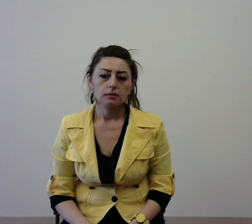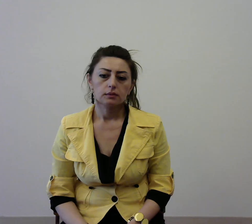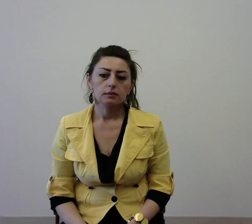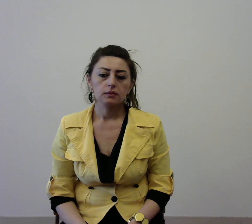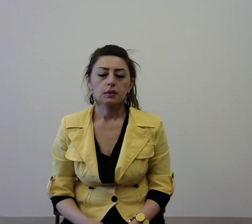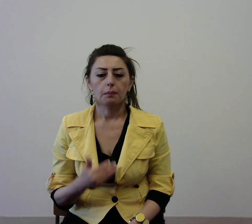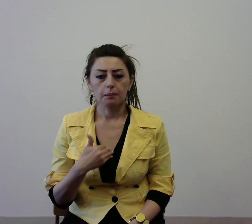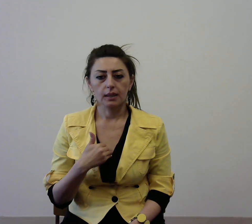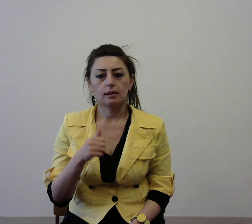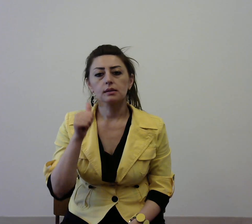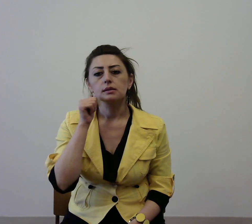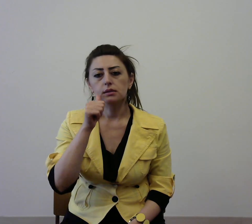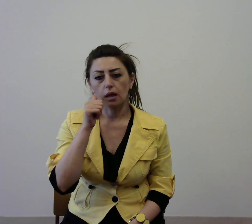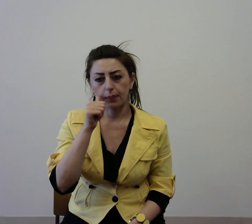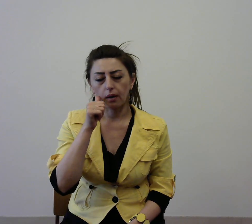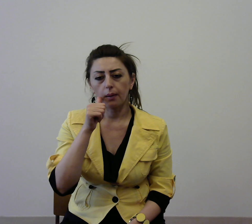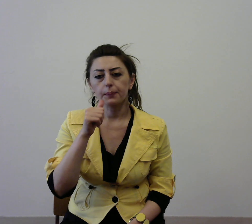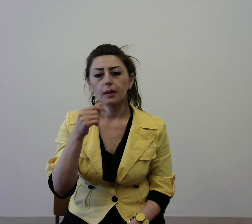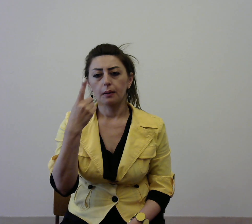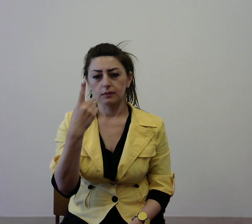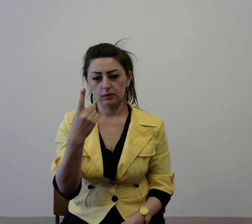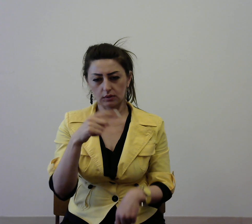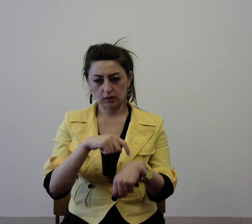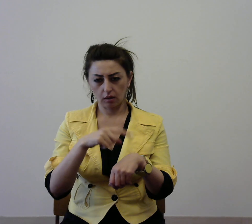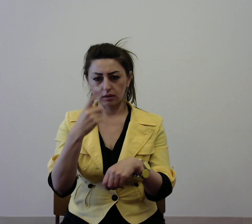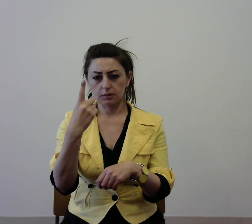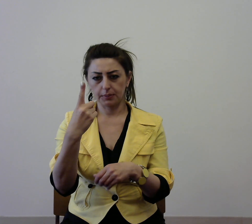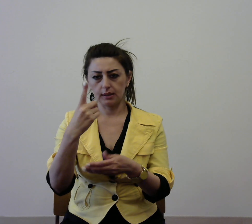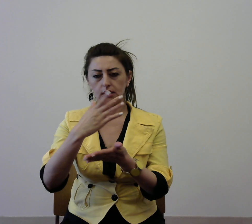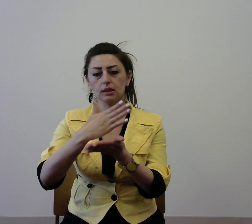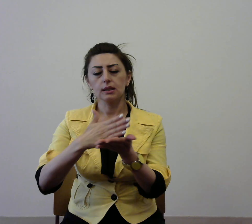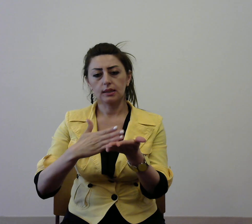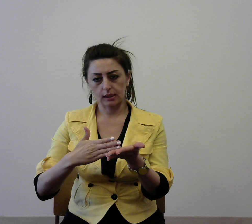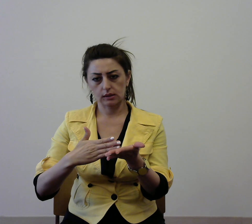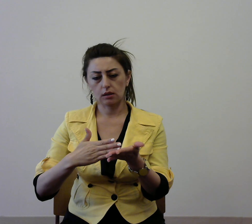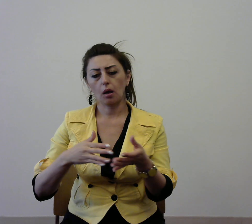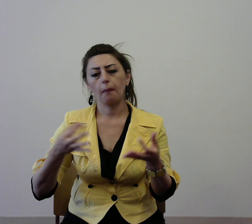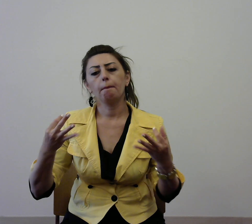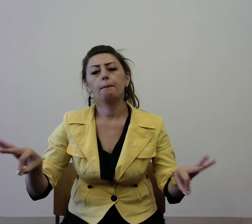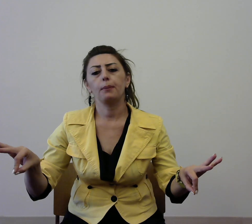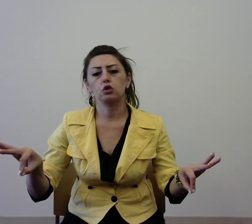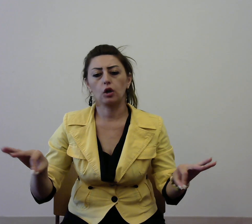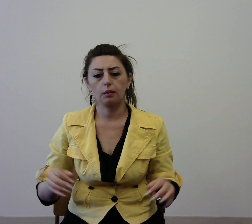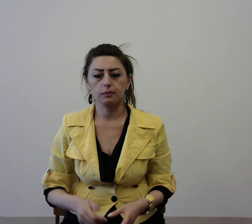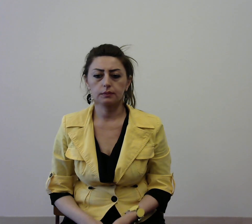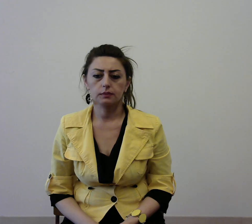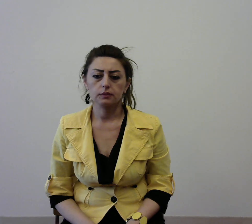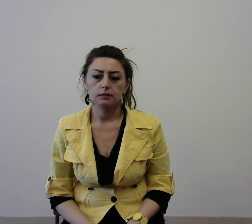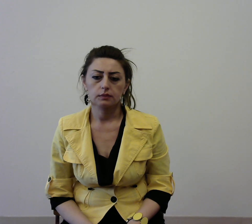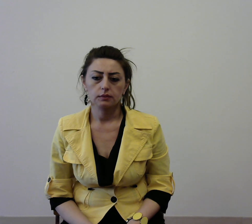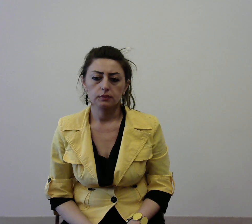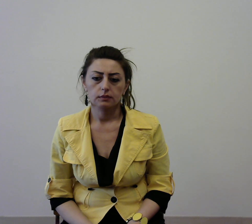Mən sabah saat birin yarısı boşam